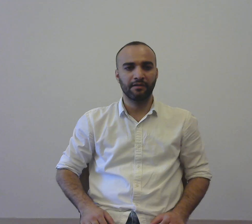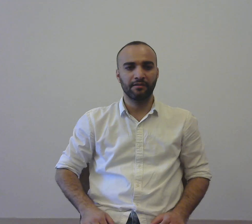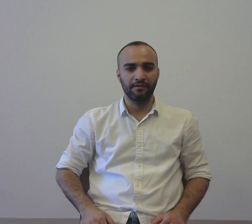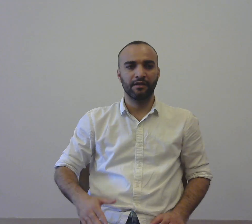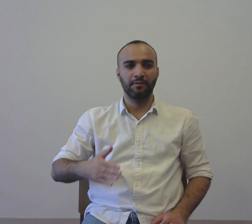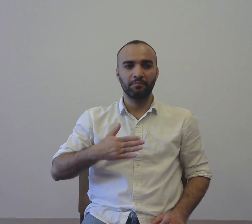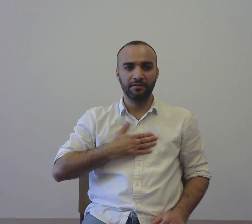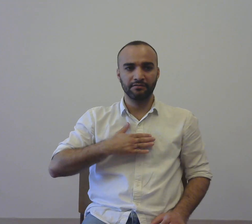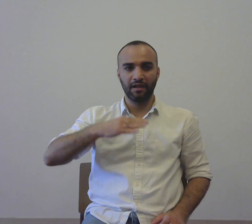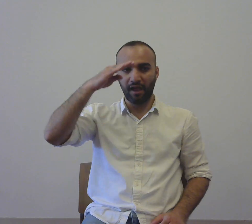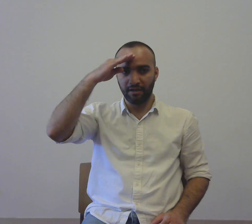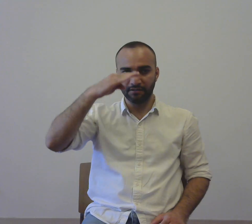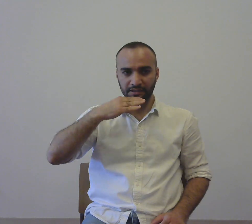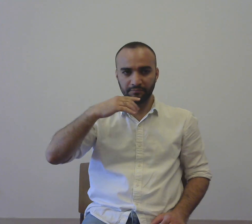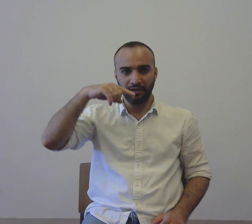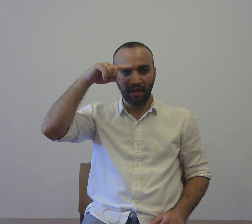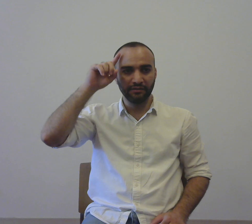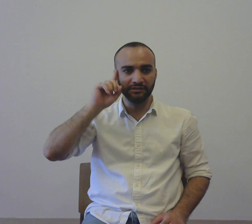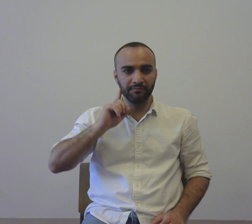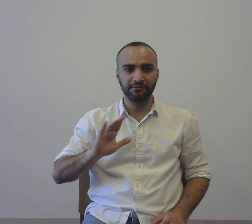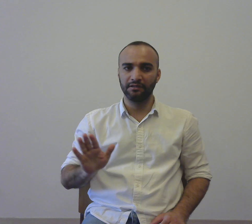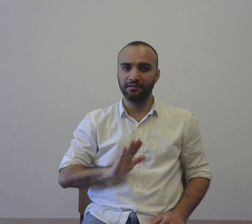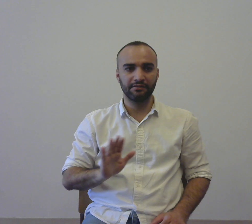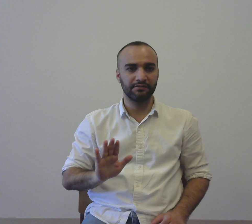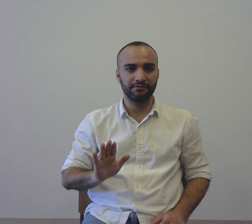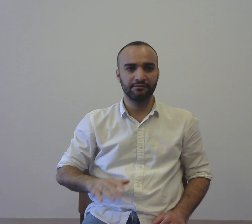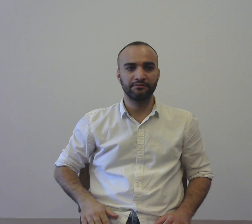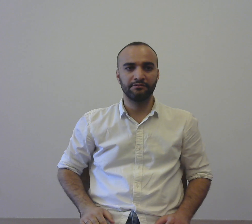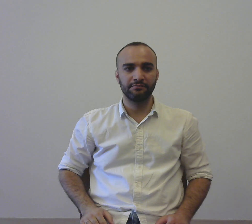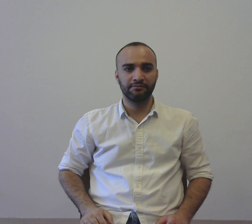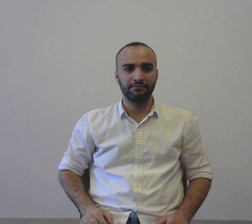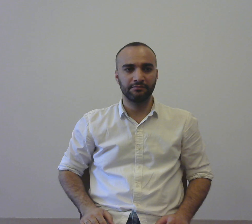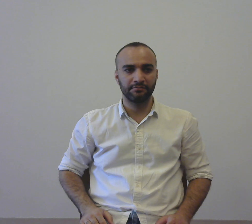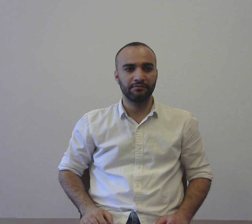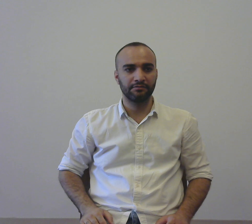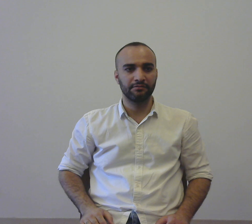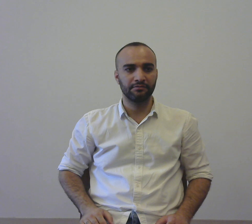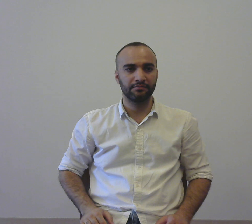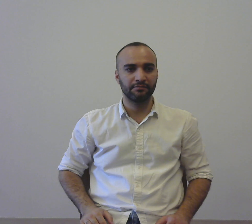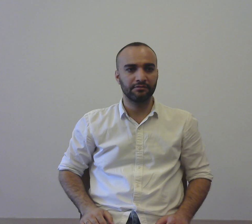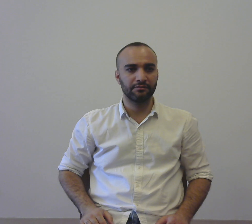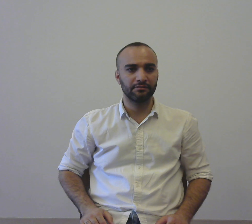Mənim atam azərbaycanlı deyil